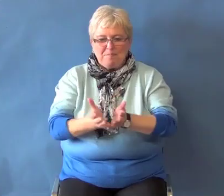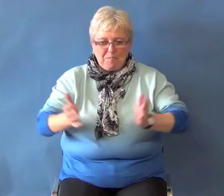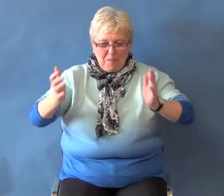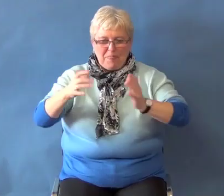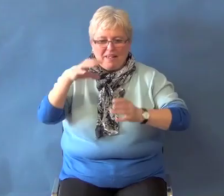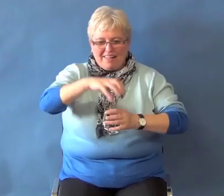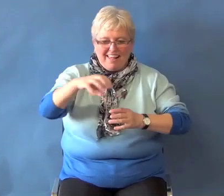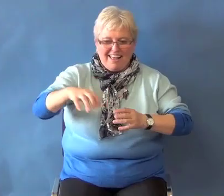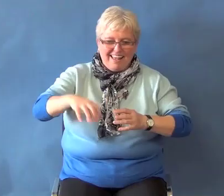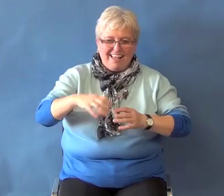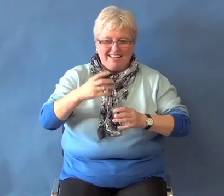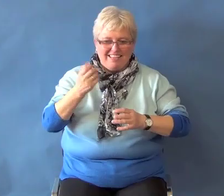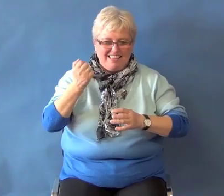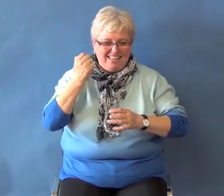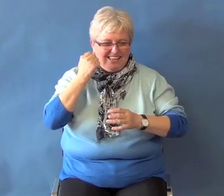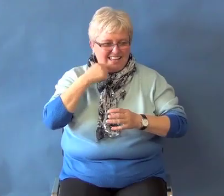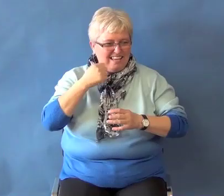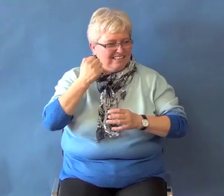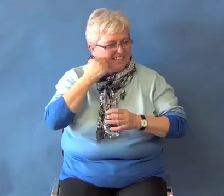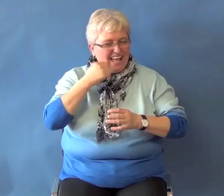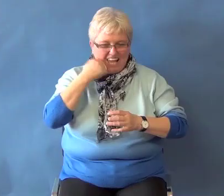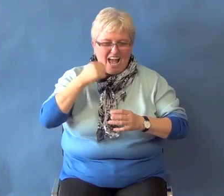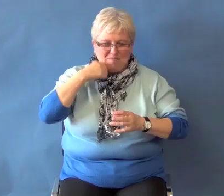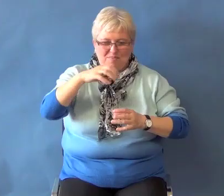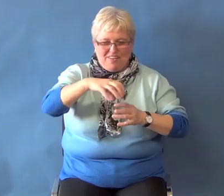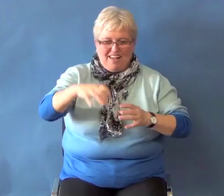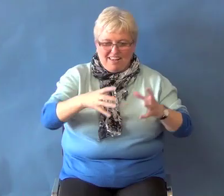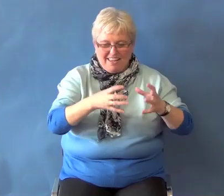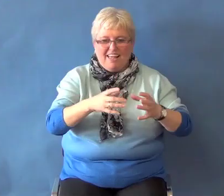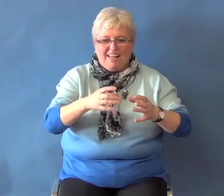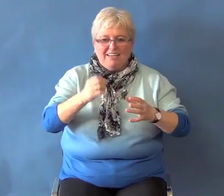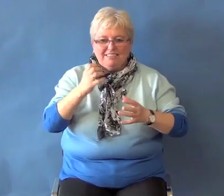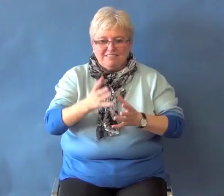Jest miska z jabłkami.